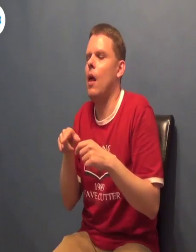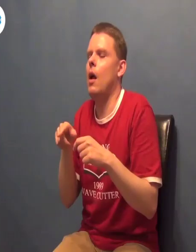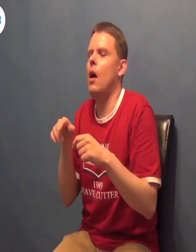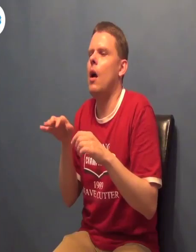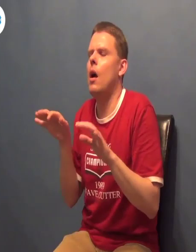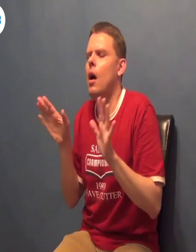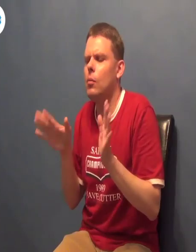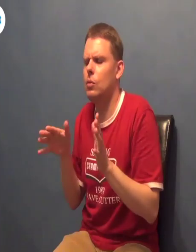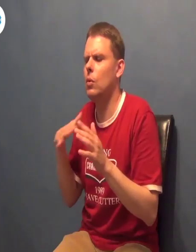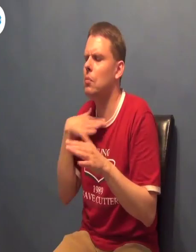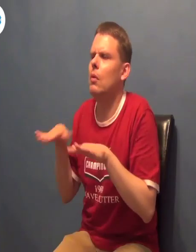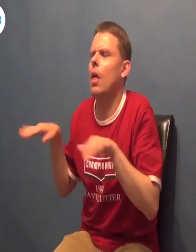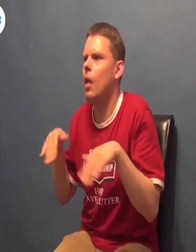Potem, pies pływa.